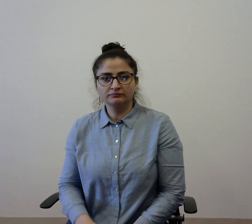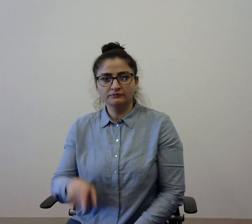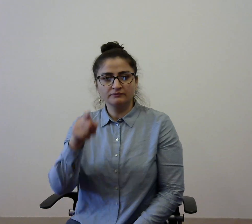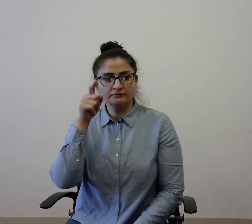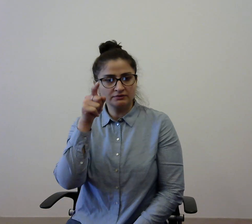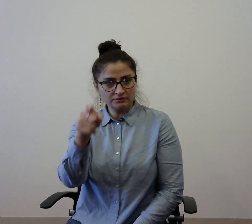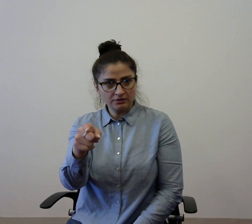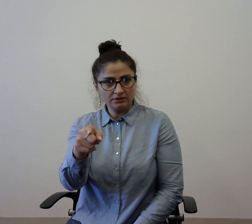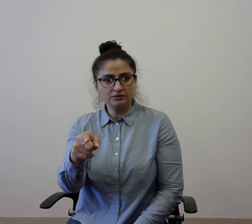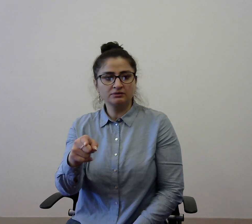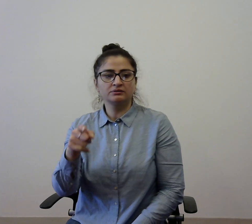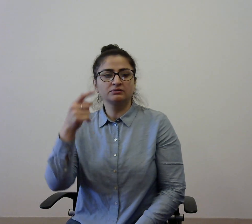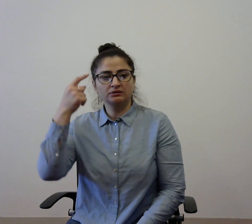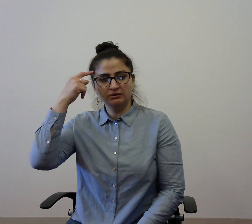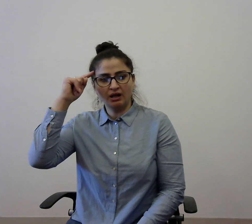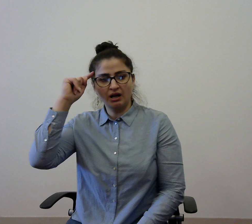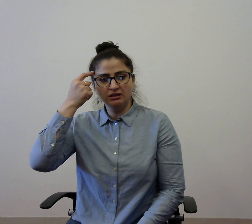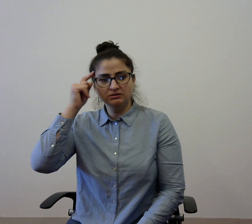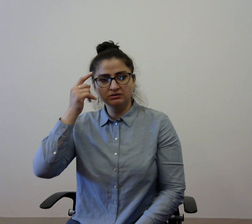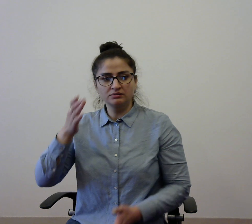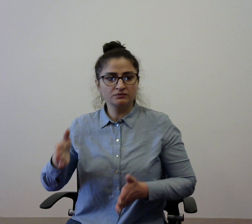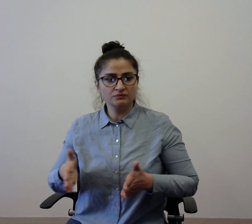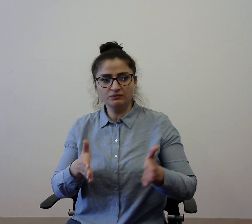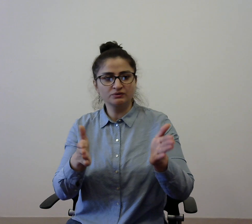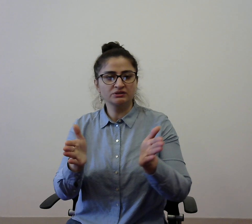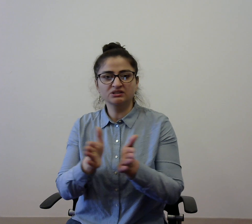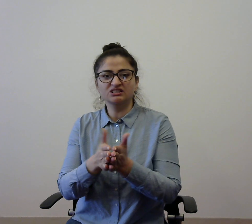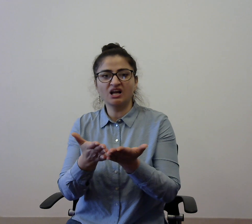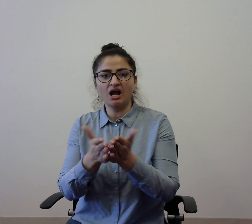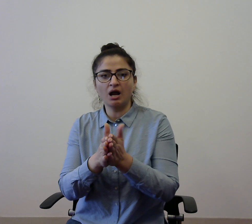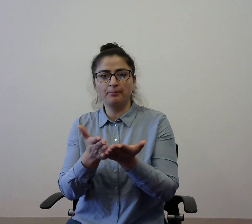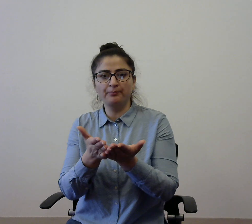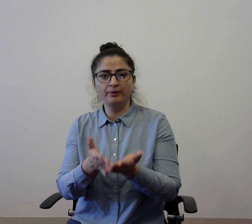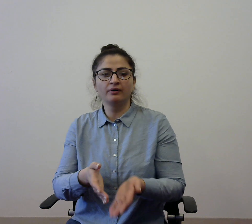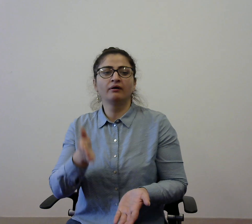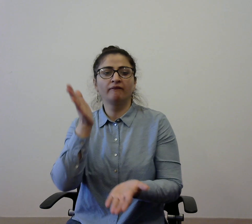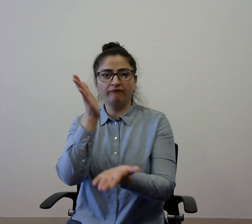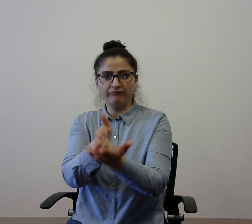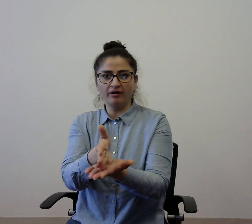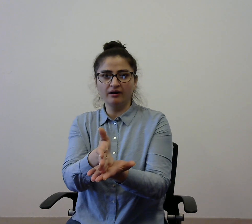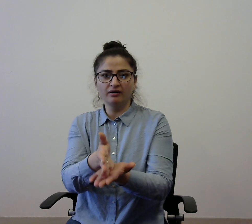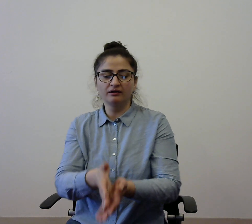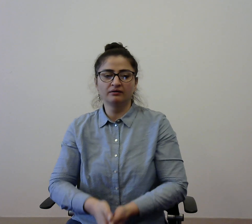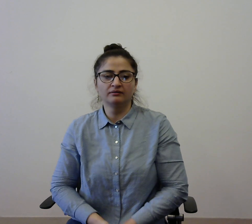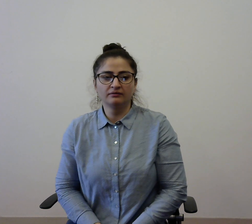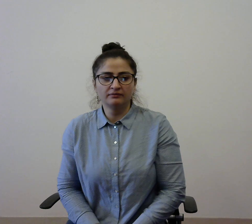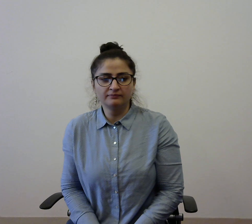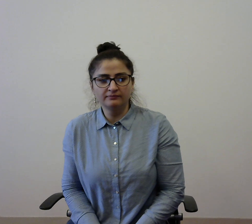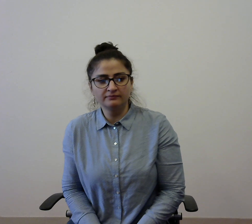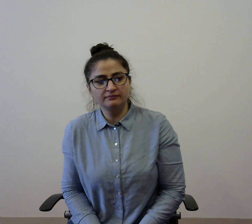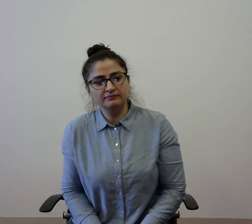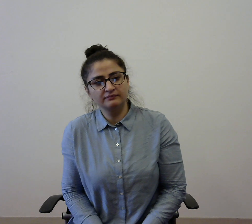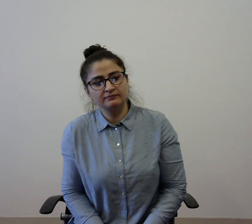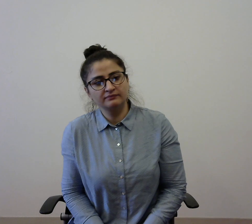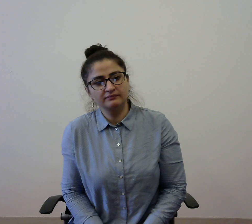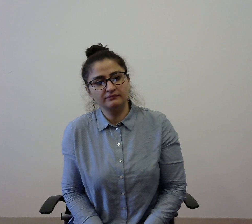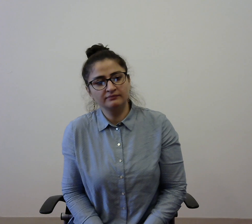Sizdə "Dəli Kür" kitabı var?